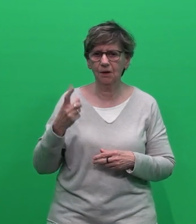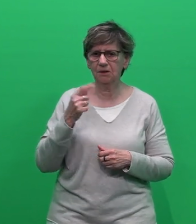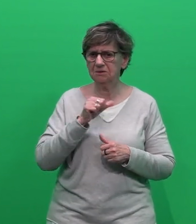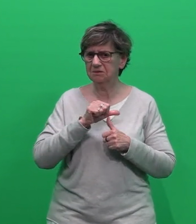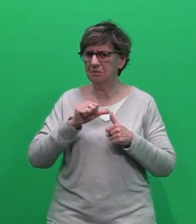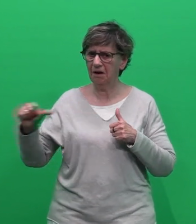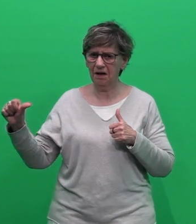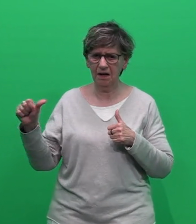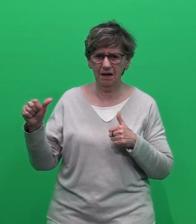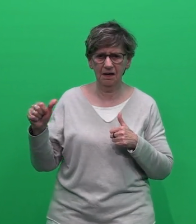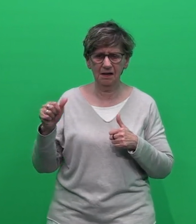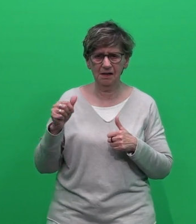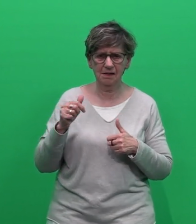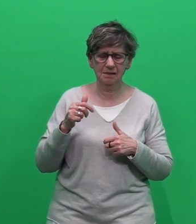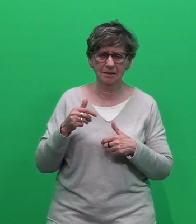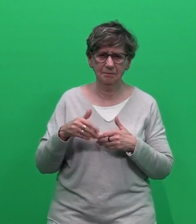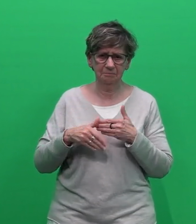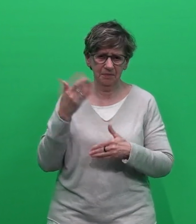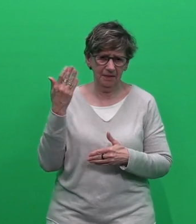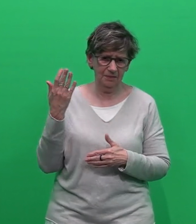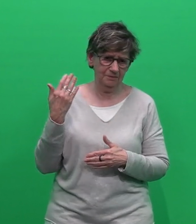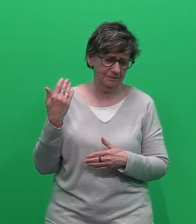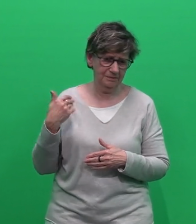Va començar fa una setmana ja.